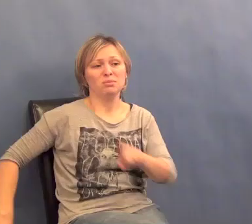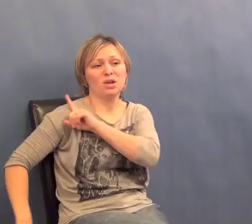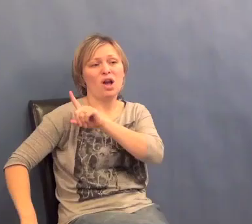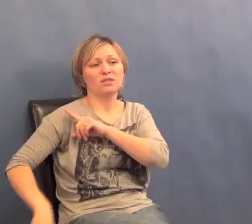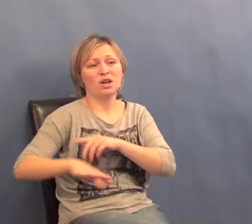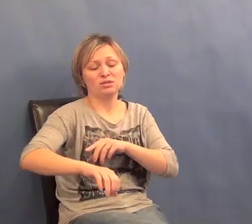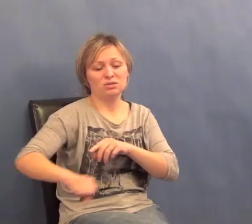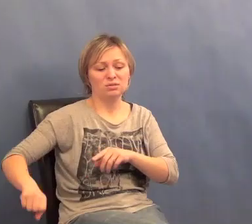Pilnować i trzymać za rękę dzieci.